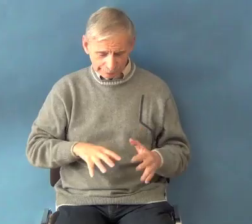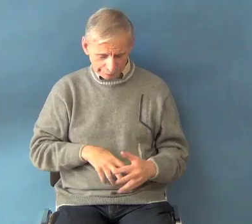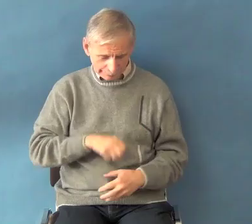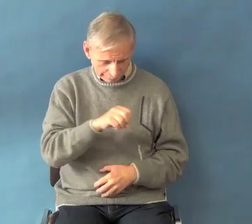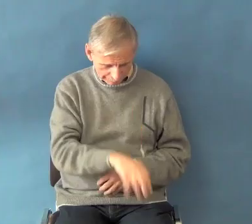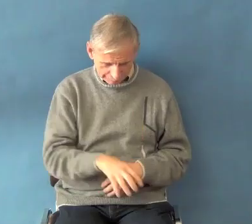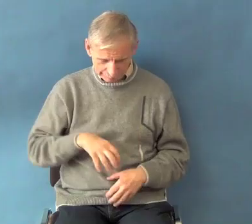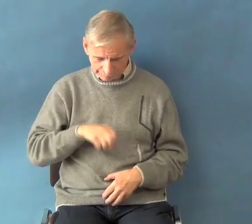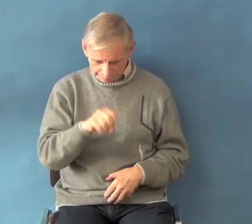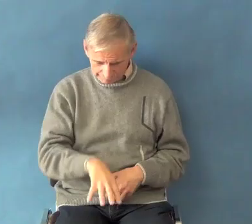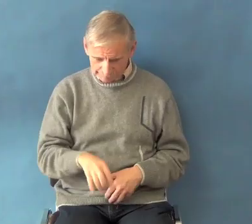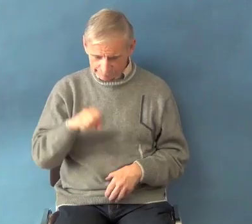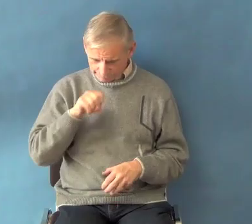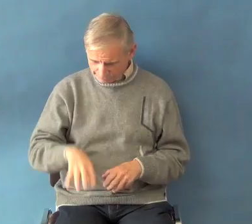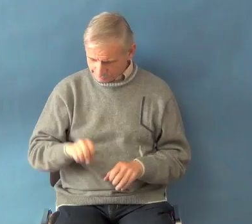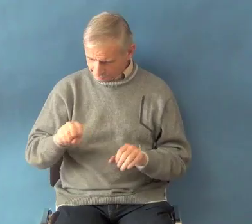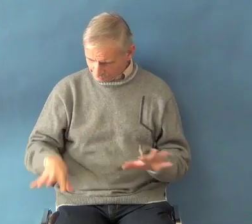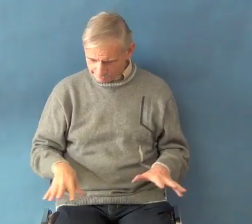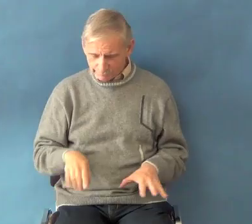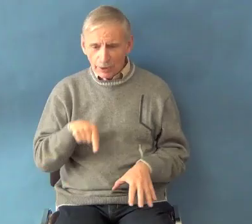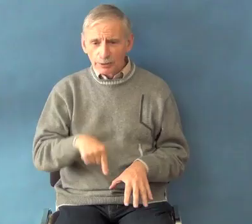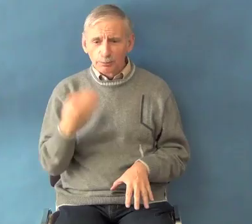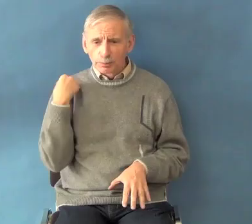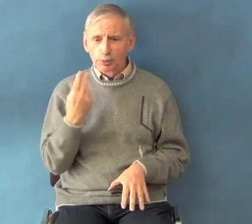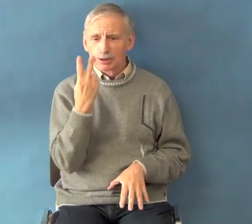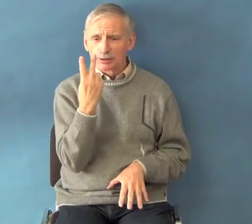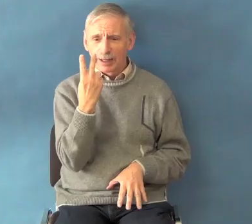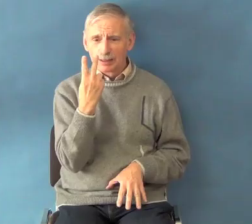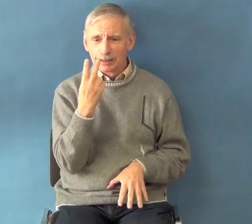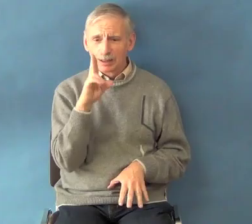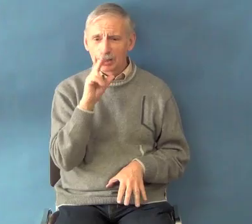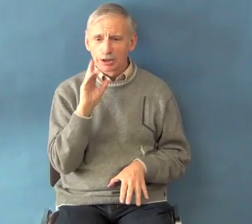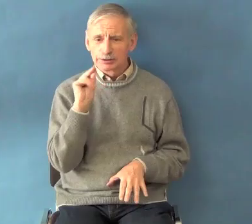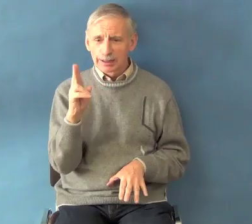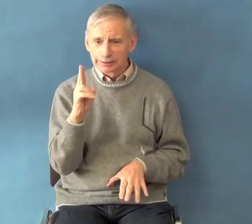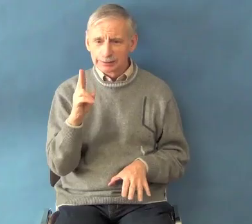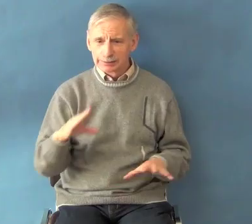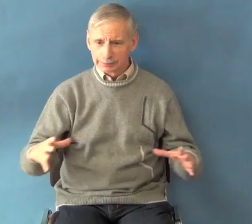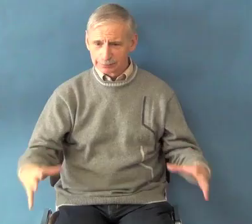Wrzuca gruszki do dwóch pełnych już koszy.